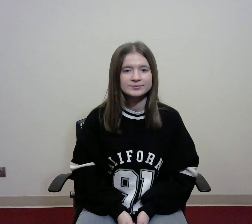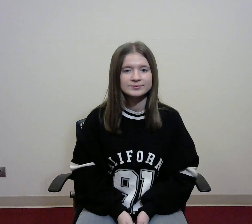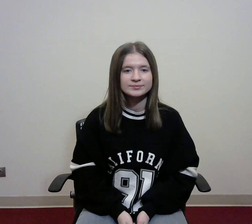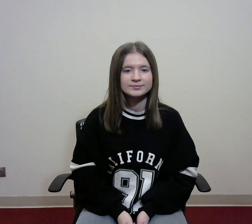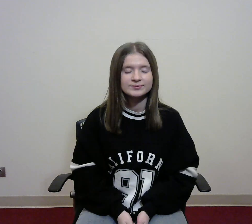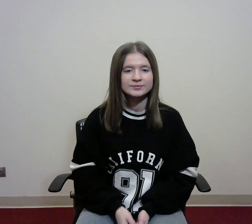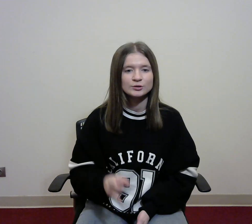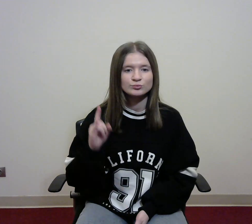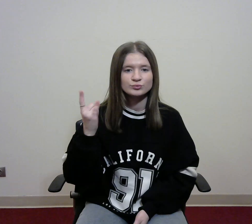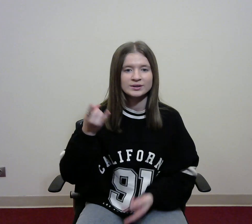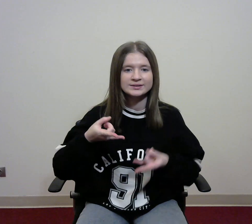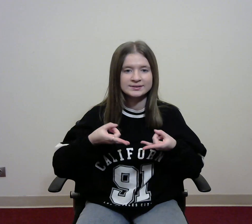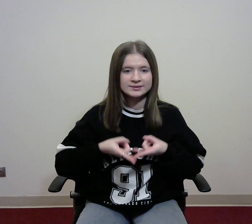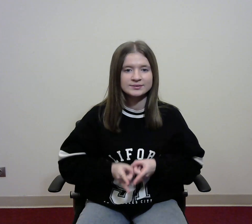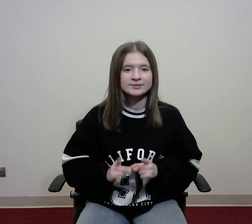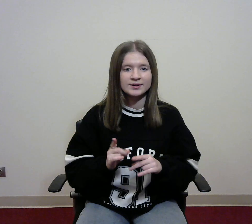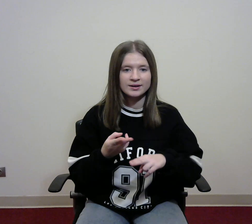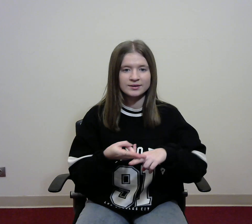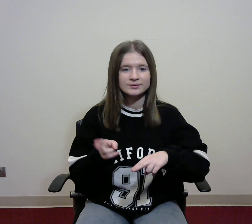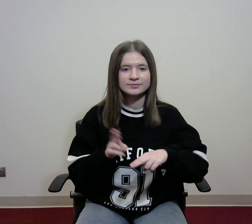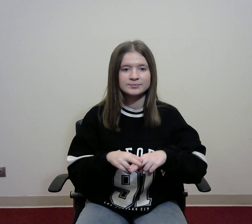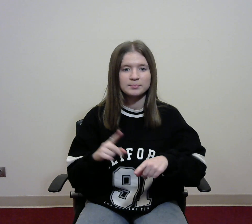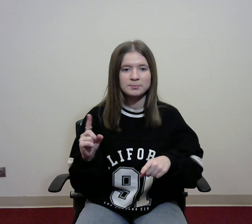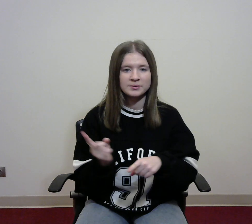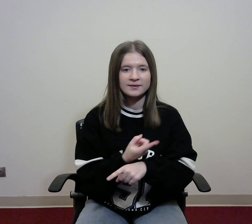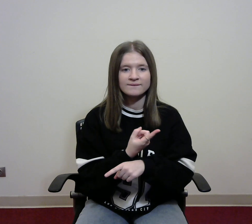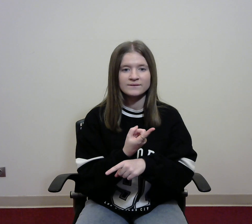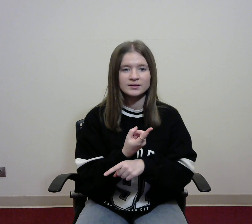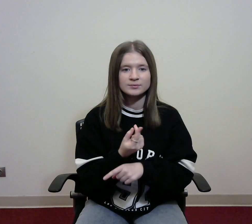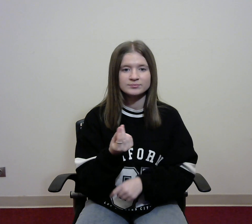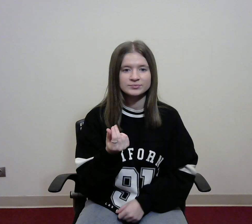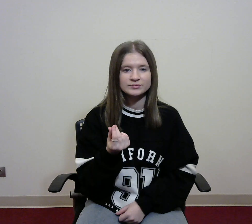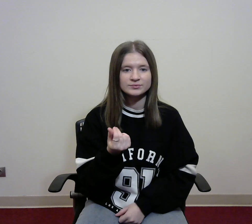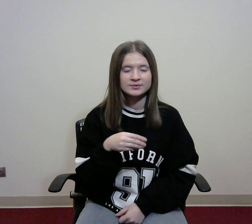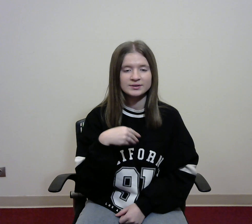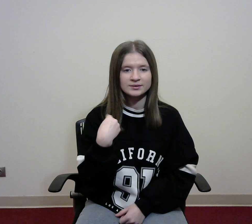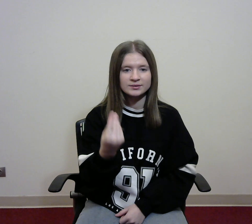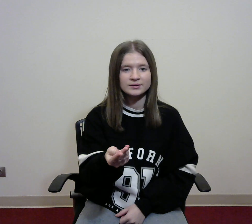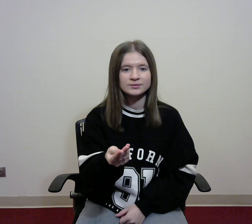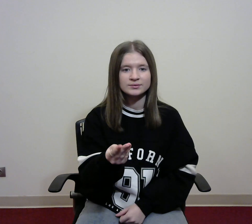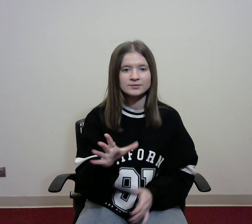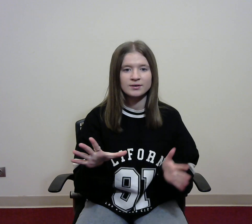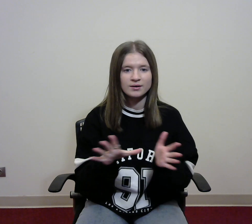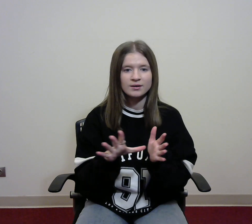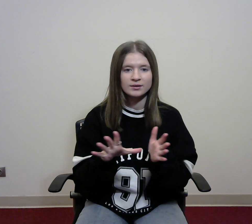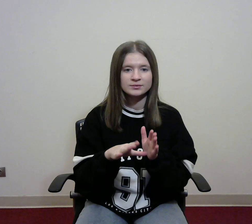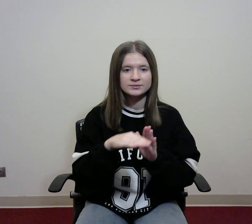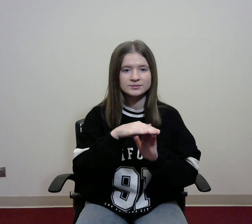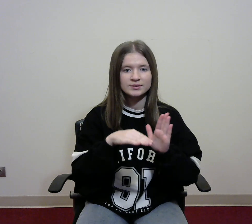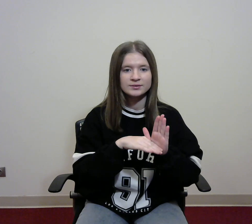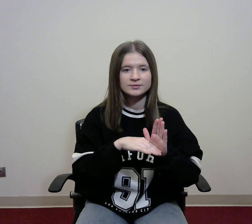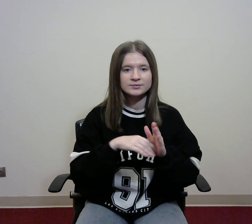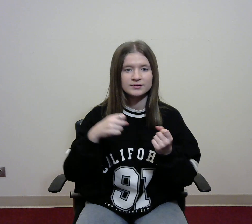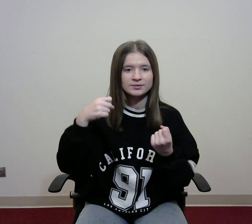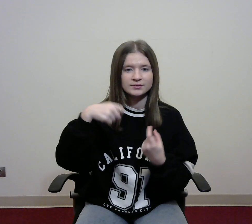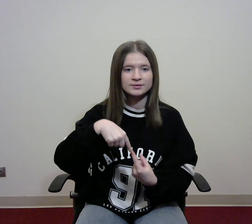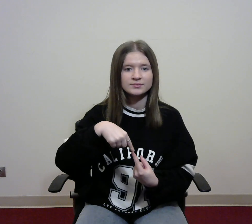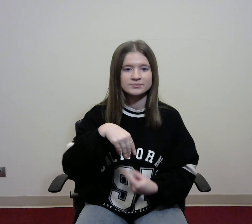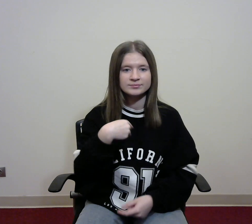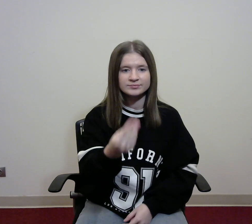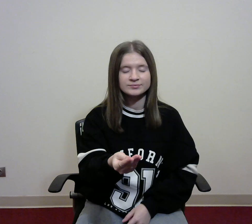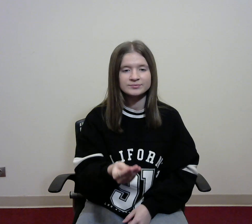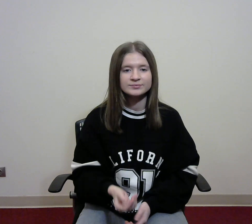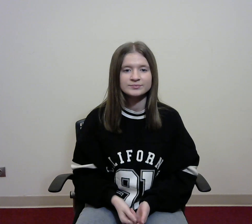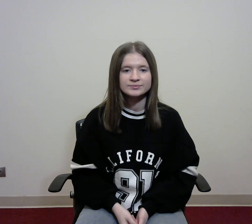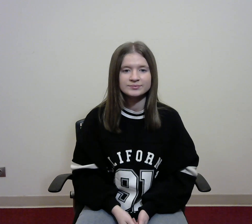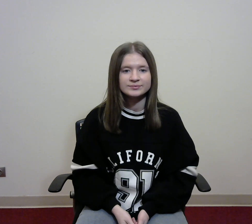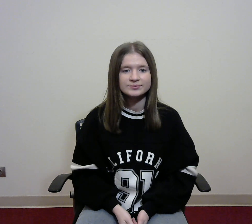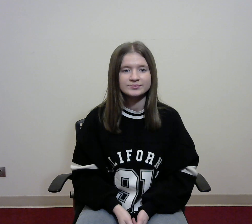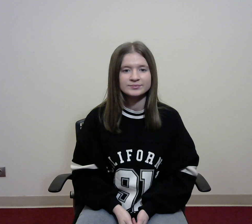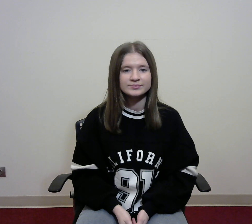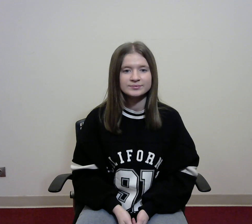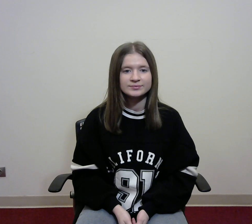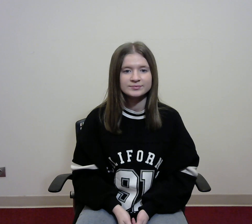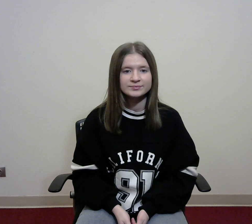Uşağın doğulmasına görə birdəfəlik məbləğin verilməsi elektron qaydaya uyğun verilir